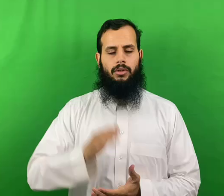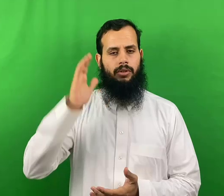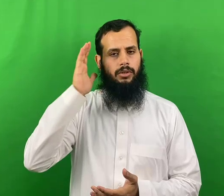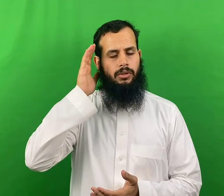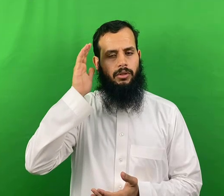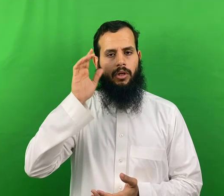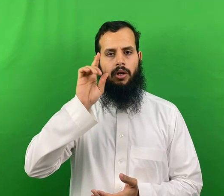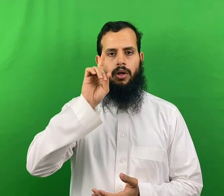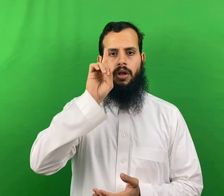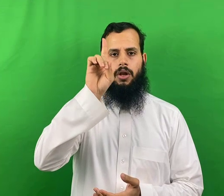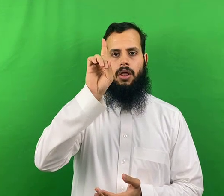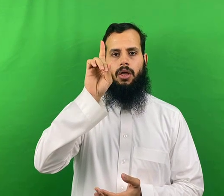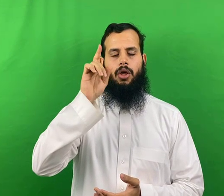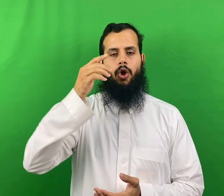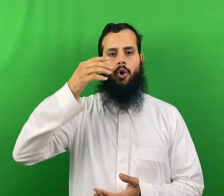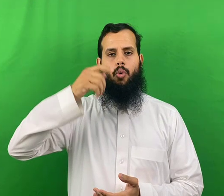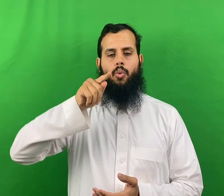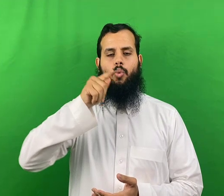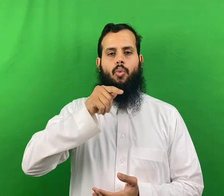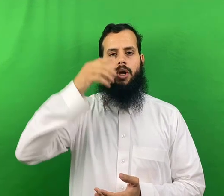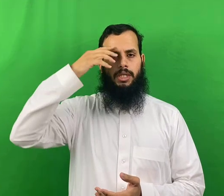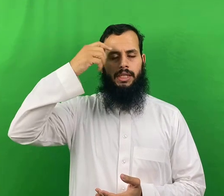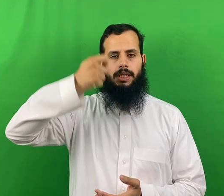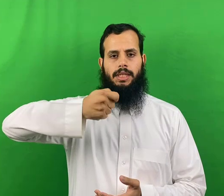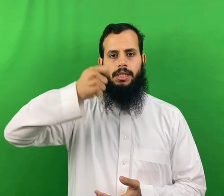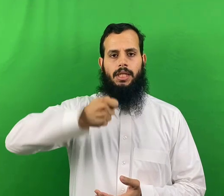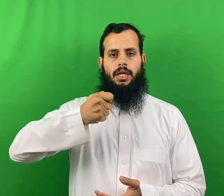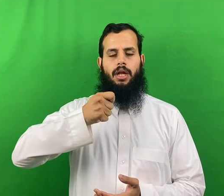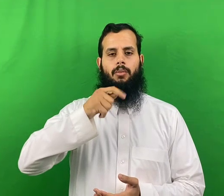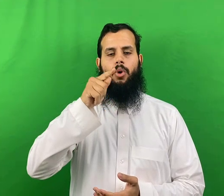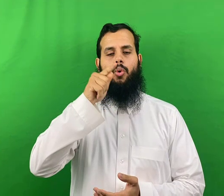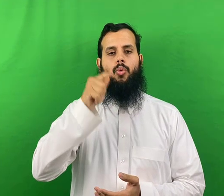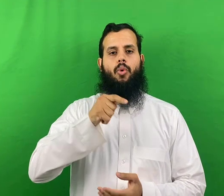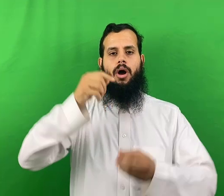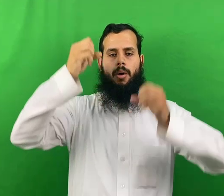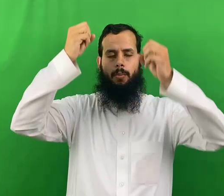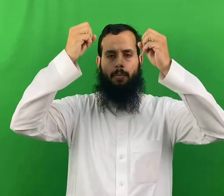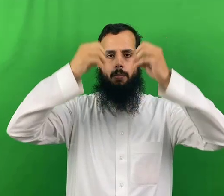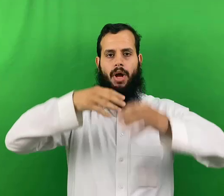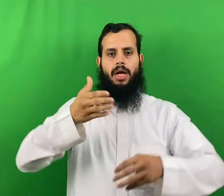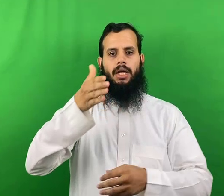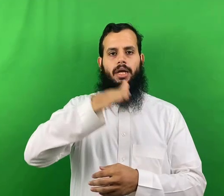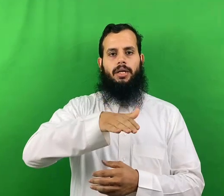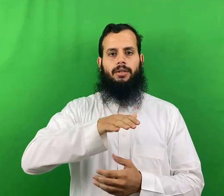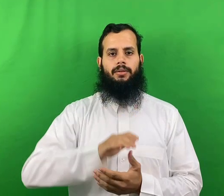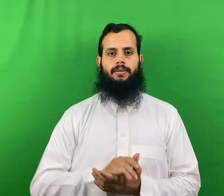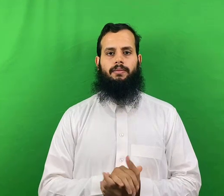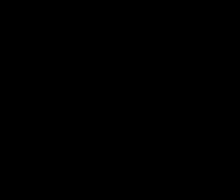صلى الله وسلم وبارك عليه